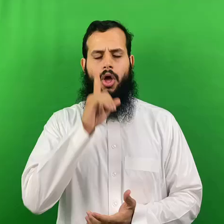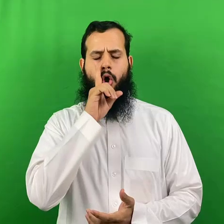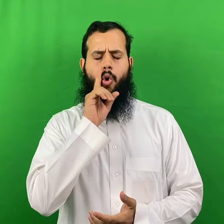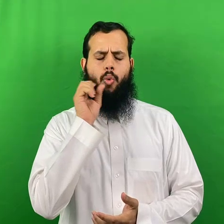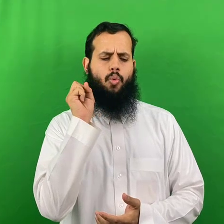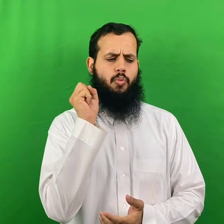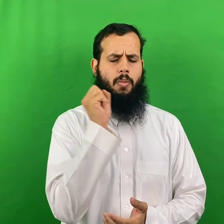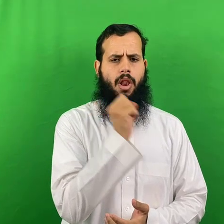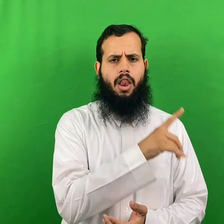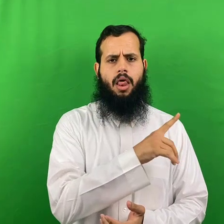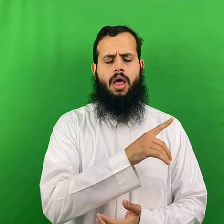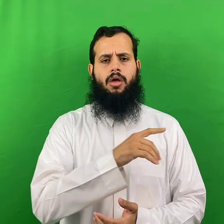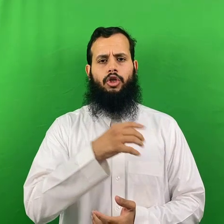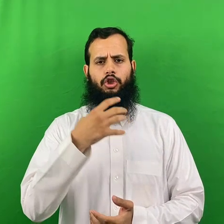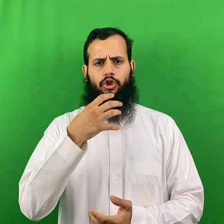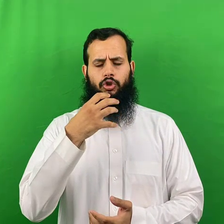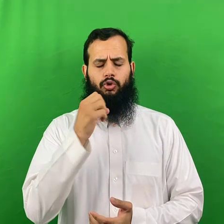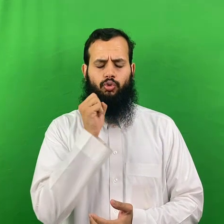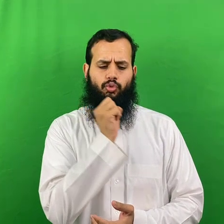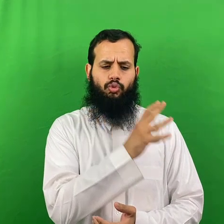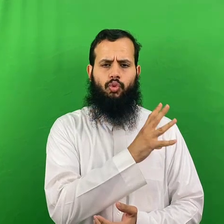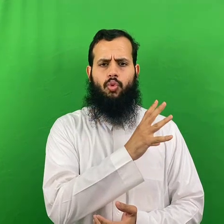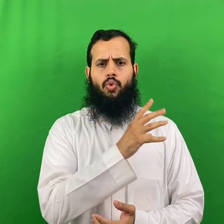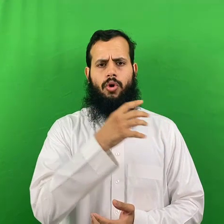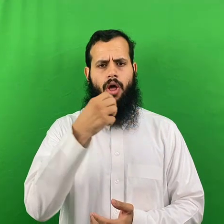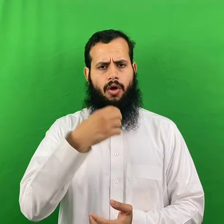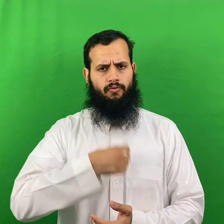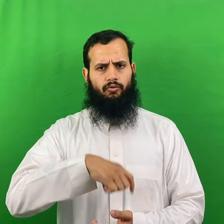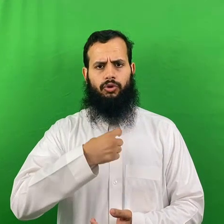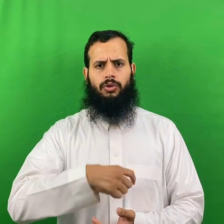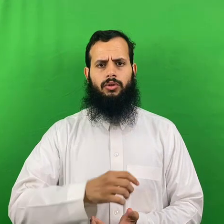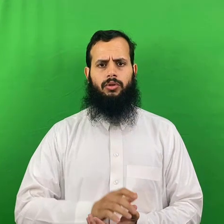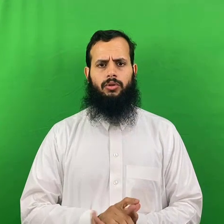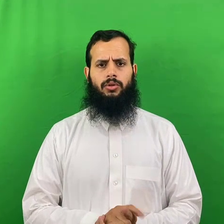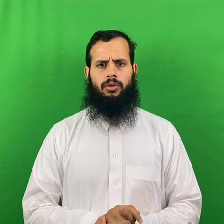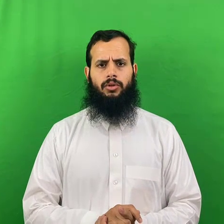نعوذ بالله من شرور أنفسنا